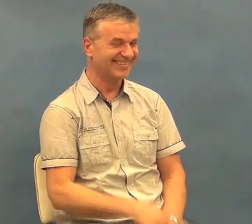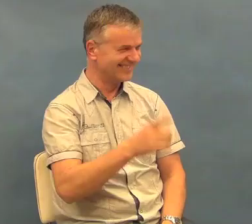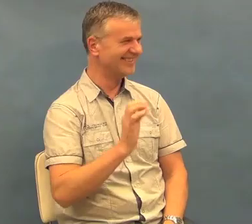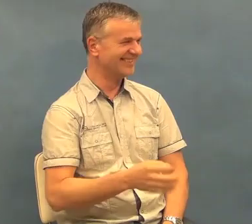Dobrze.